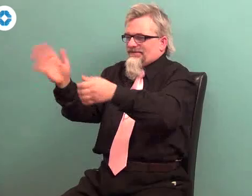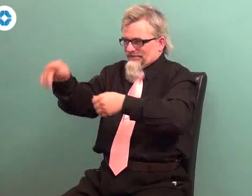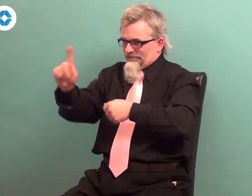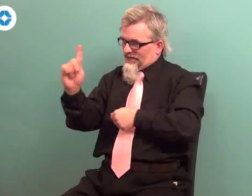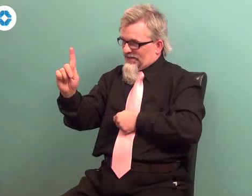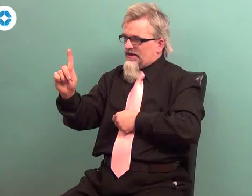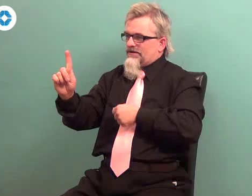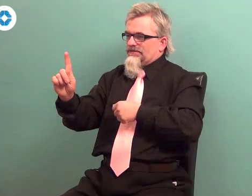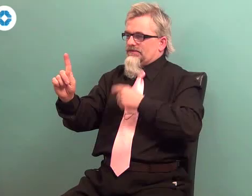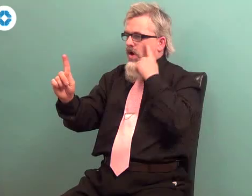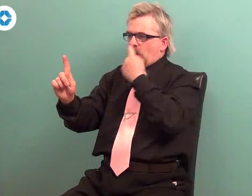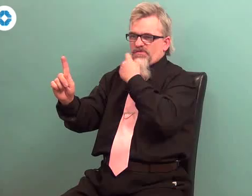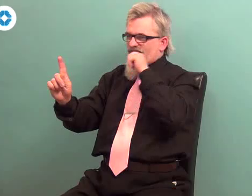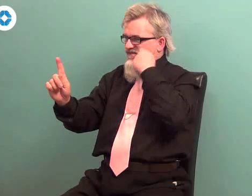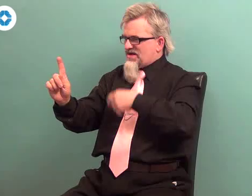On jeden miał klejące się oczy.